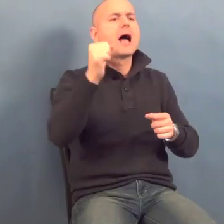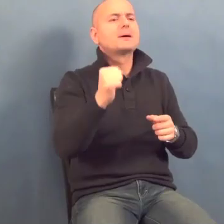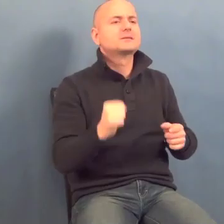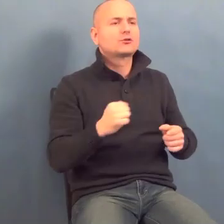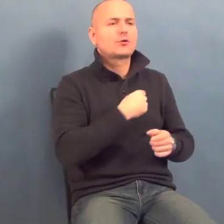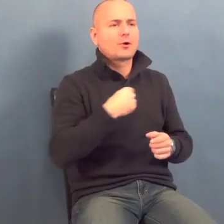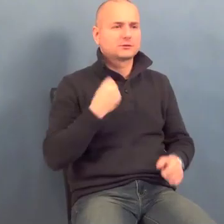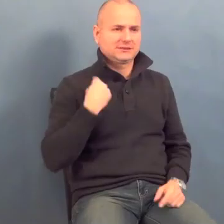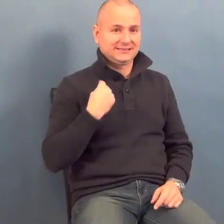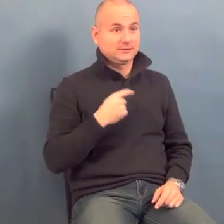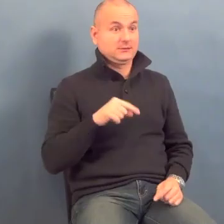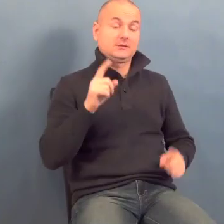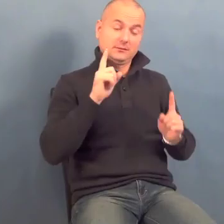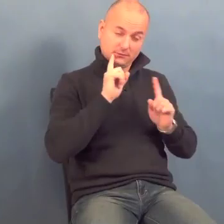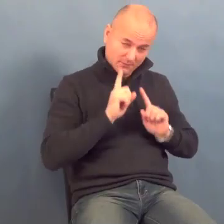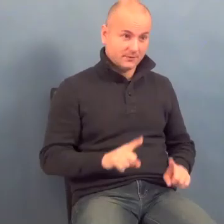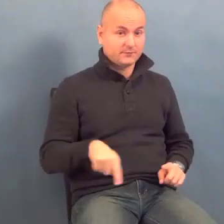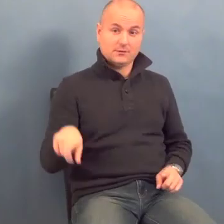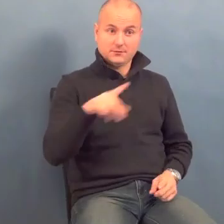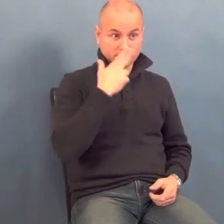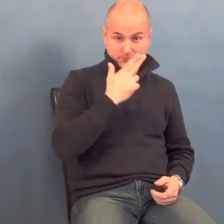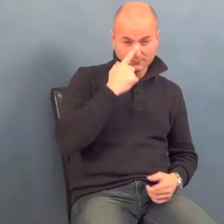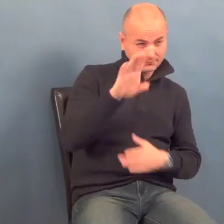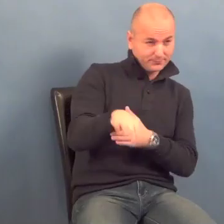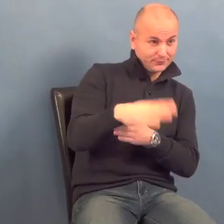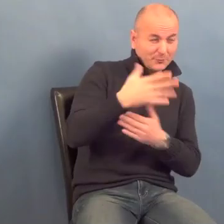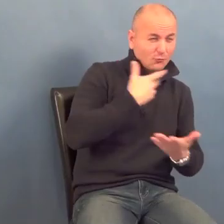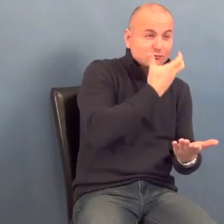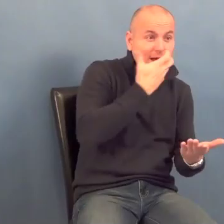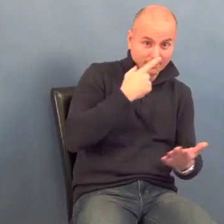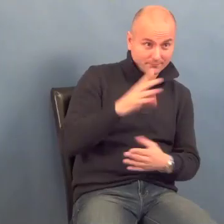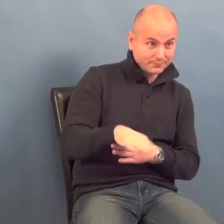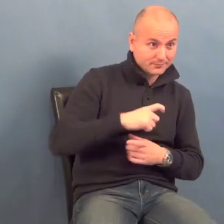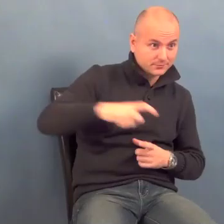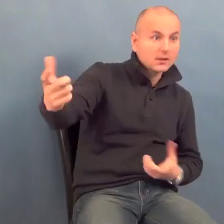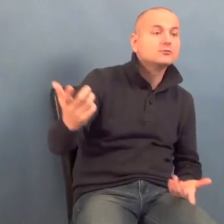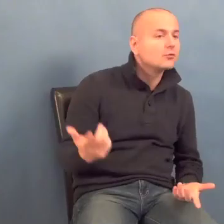Ambasador Polski mi powiedział, wtedy tak naprawdę to było pusto na plaży, mimo, że było bardzo ciepło.